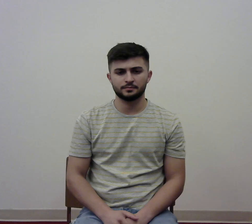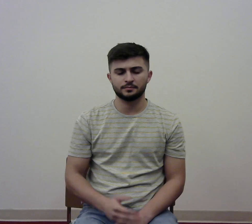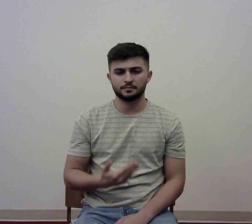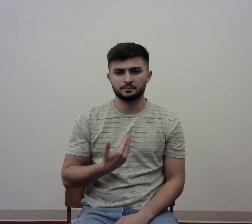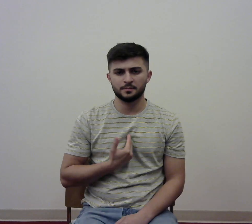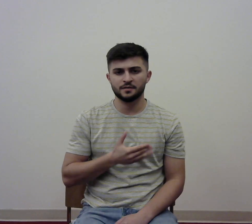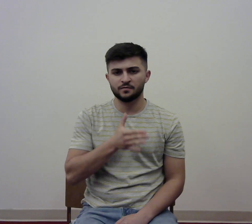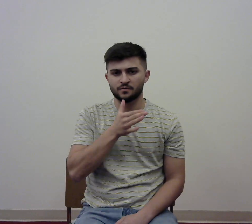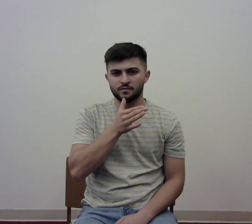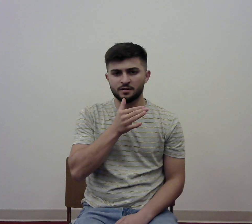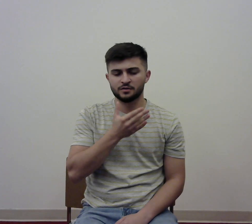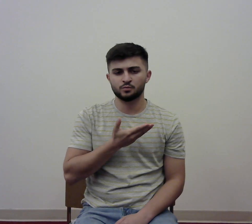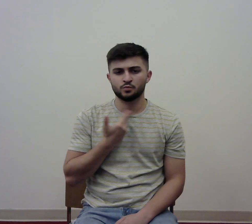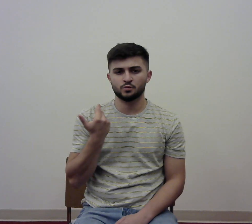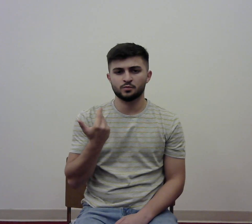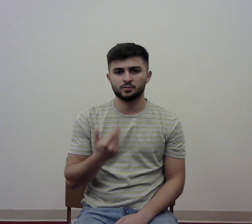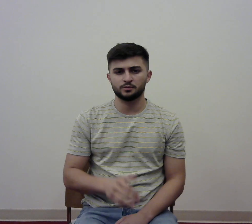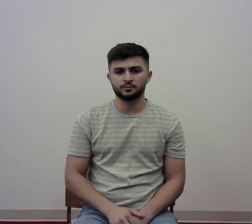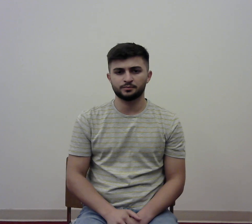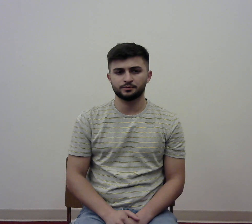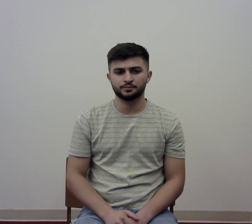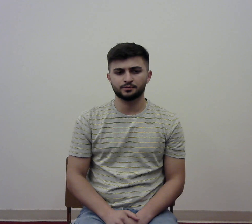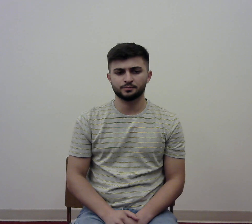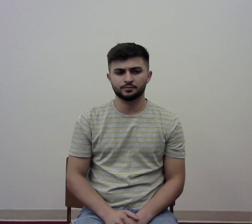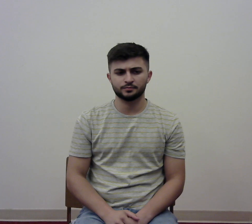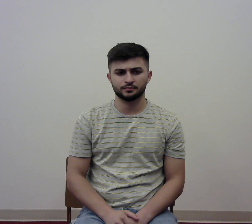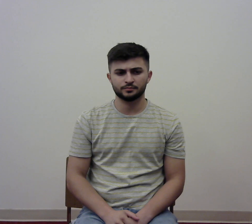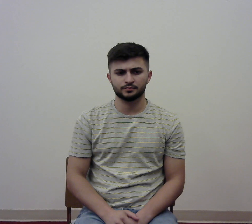Mənim vaxtım yoxdur